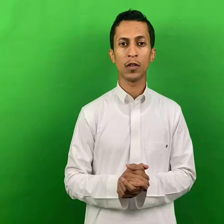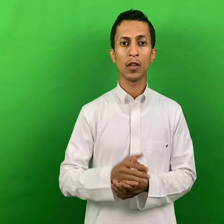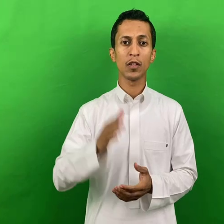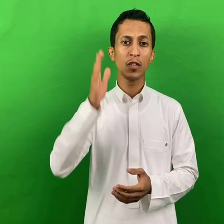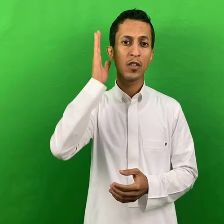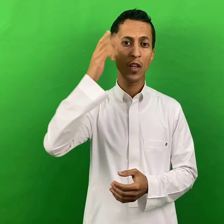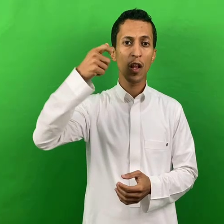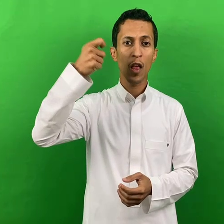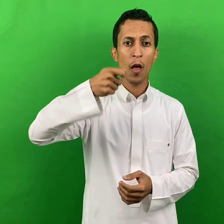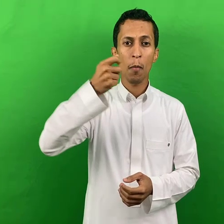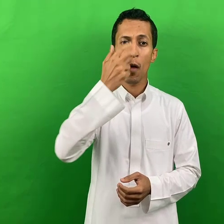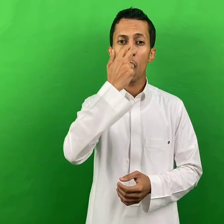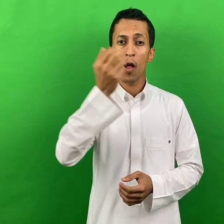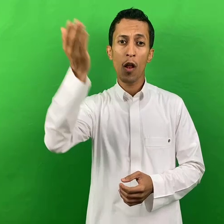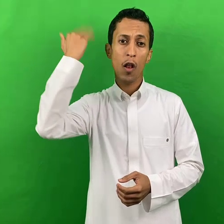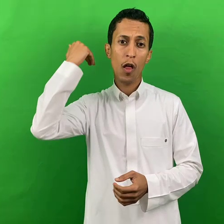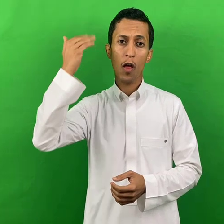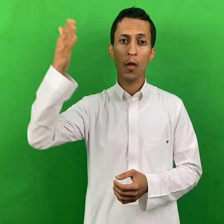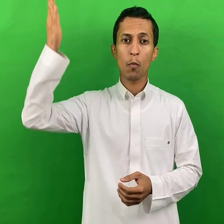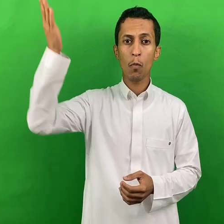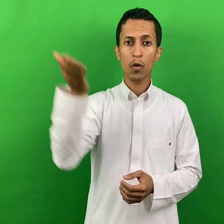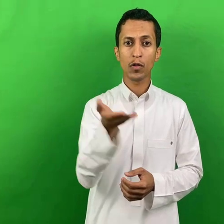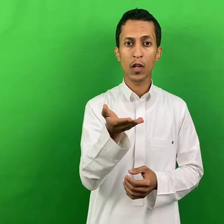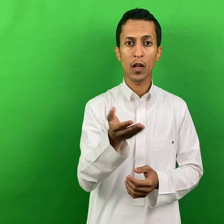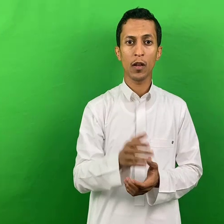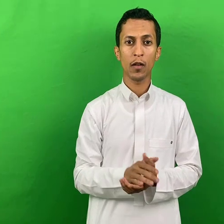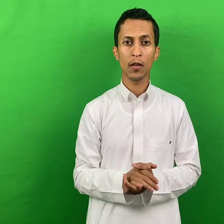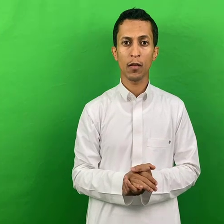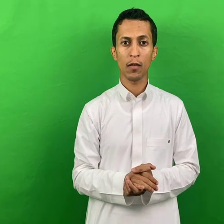سلام على المرسلين